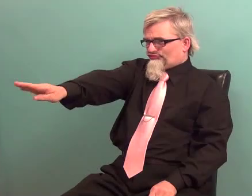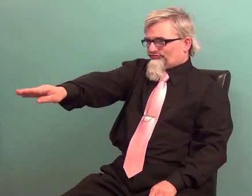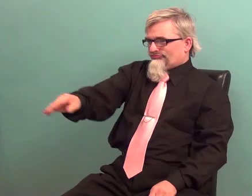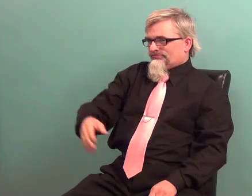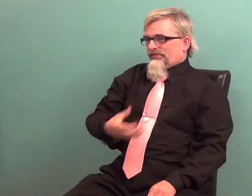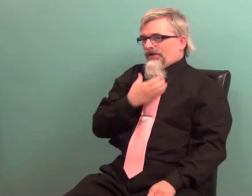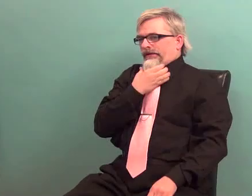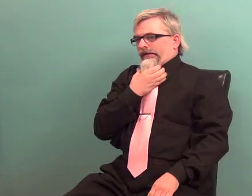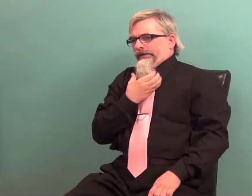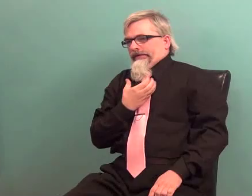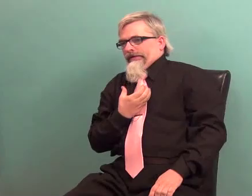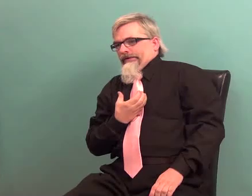Długo śpisz.